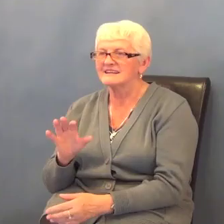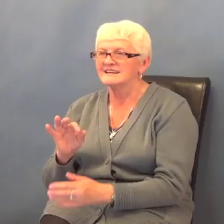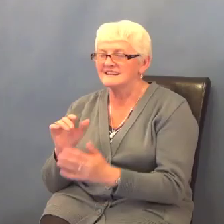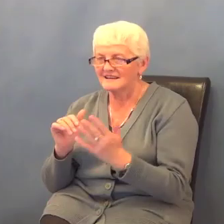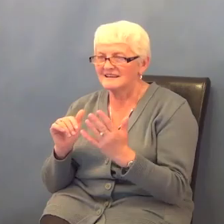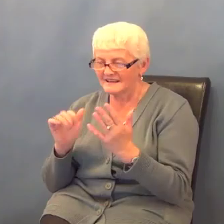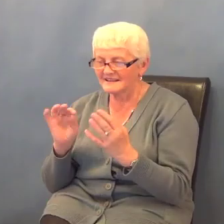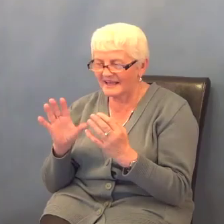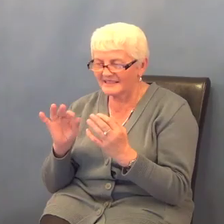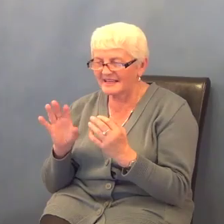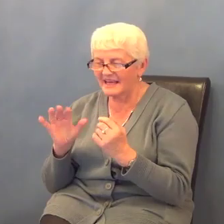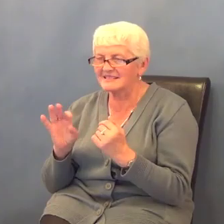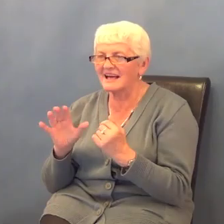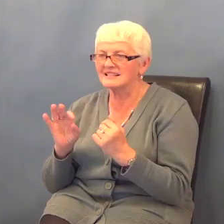Szóstego, tak, tak.